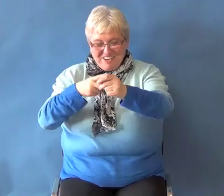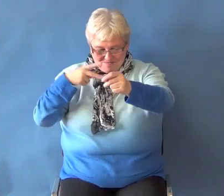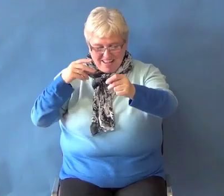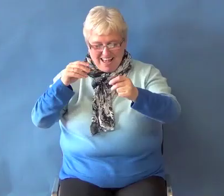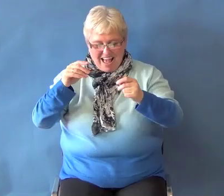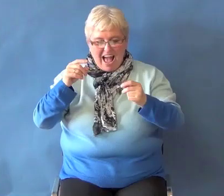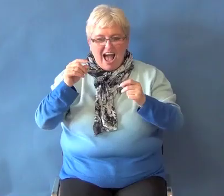Strzela.